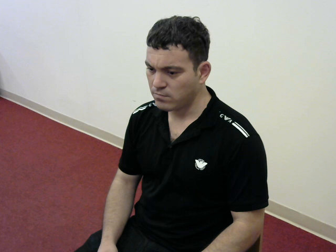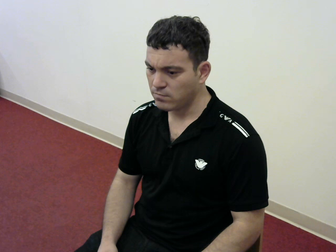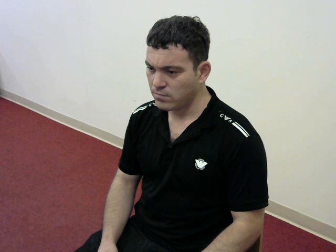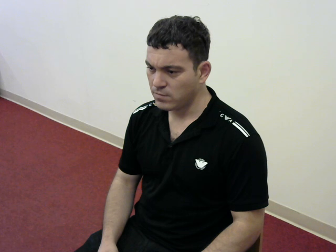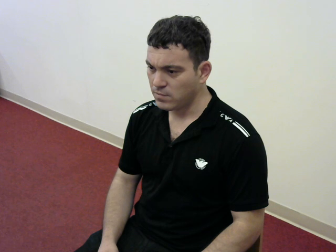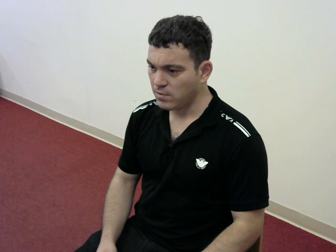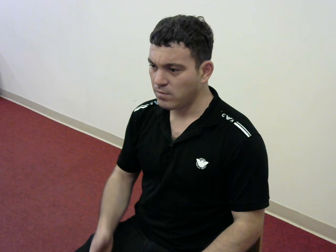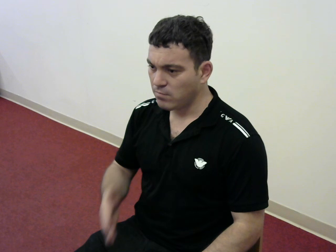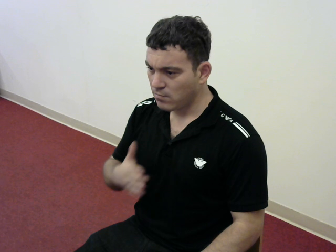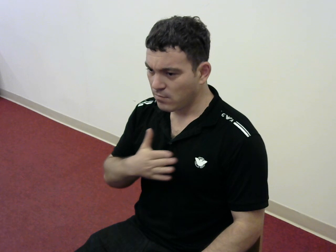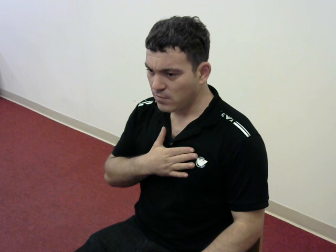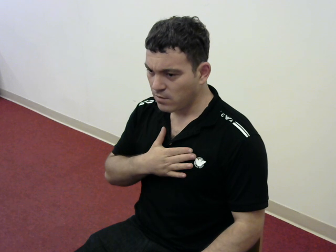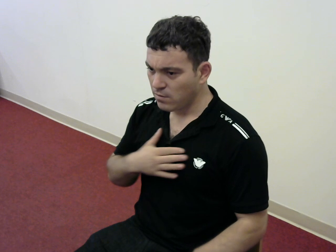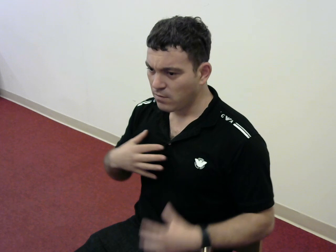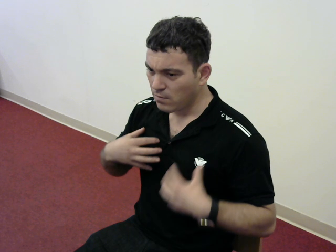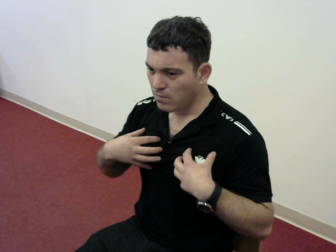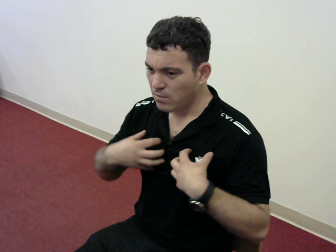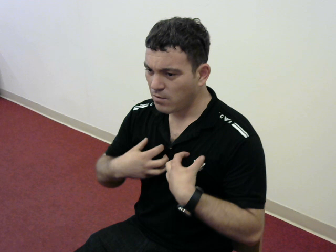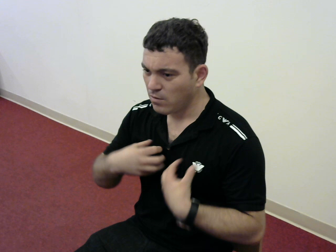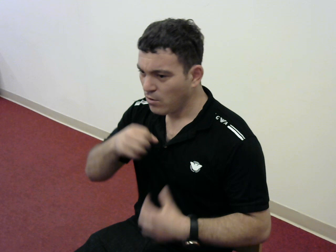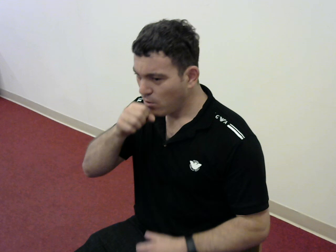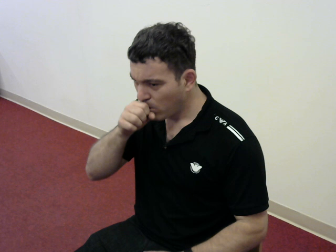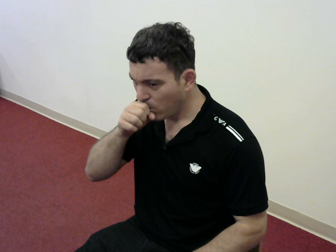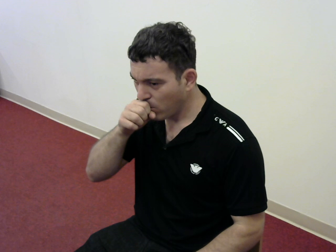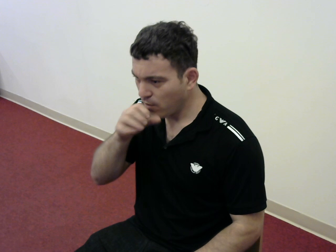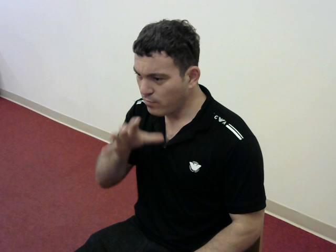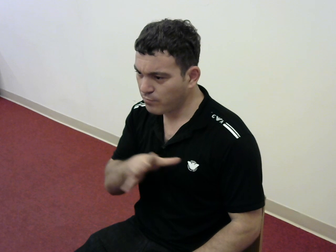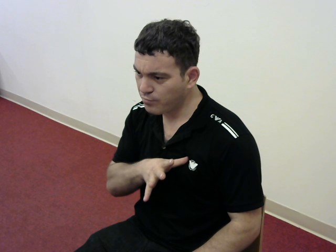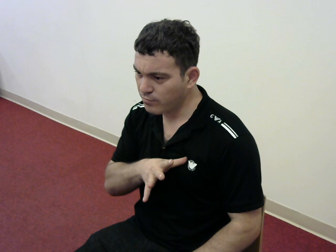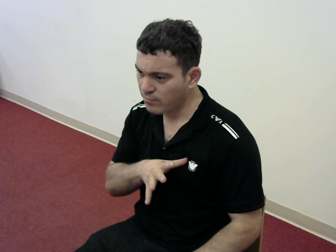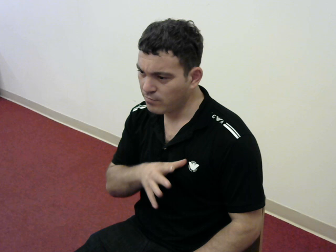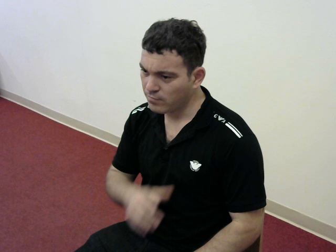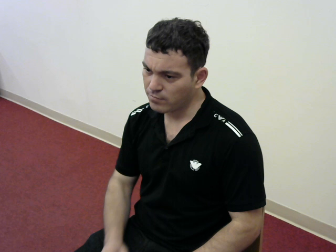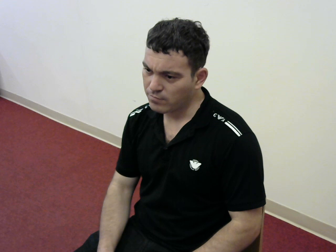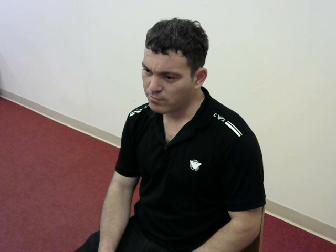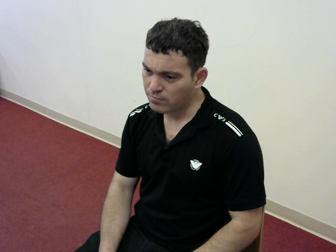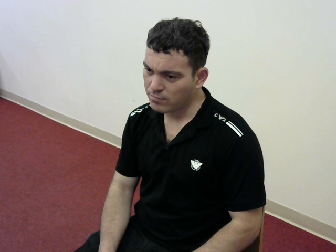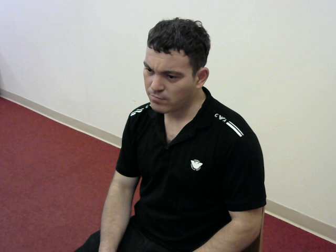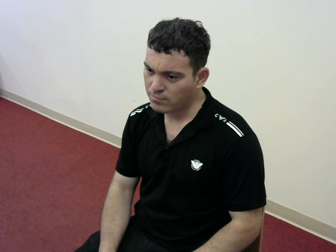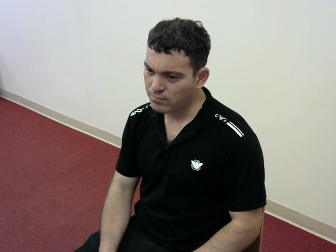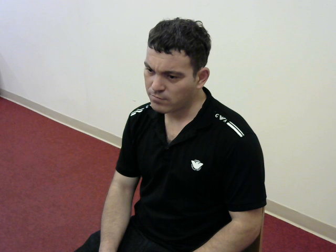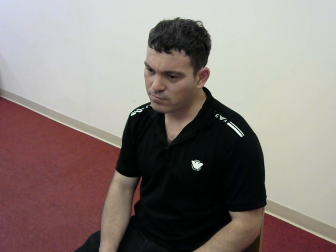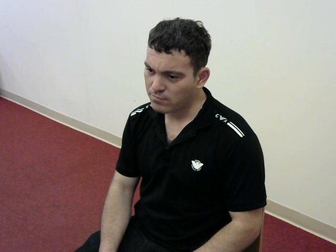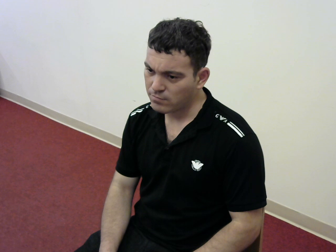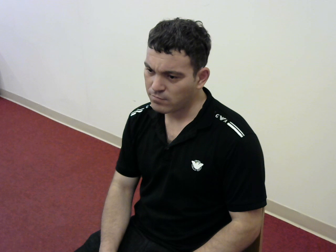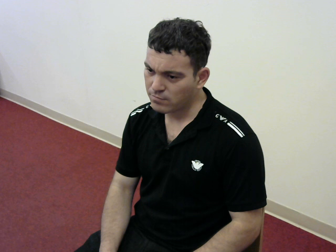Mən zökəm olmuşam